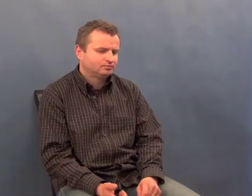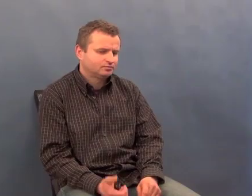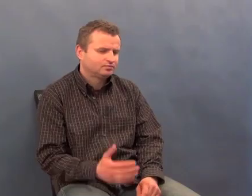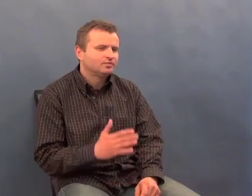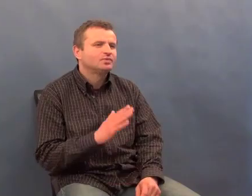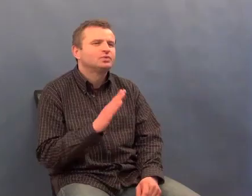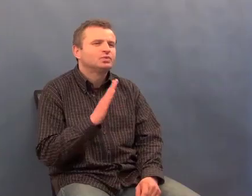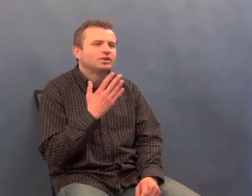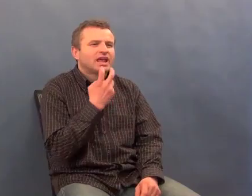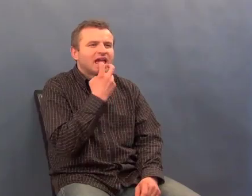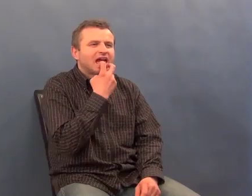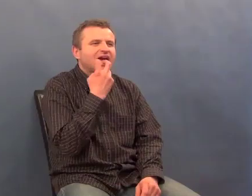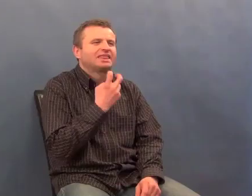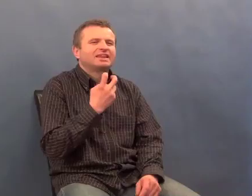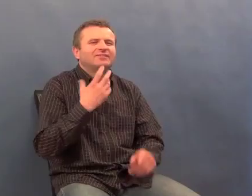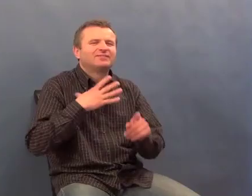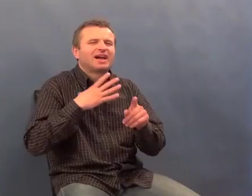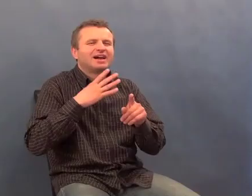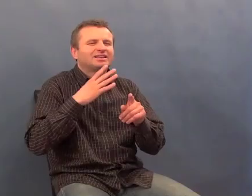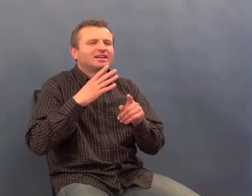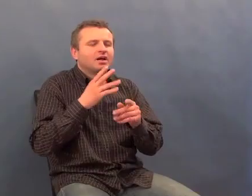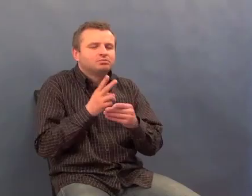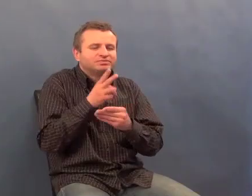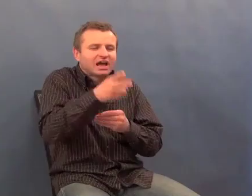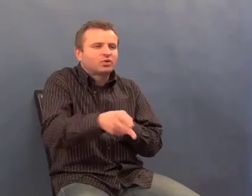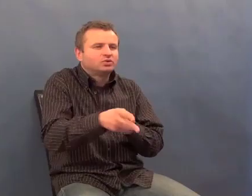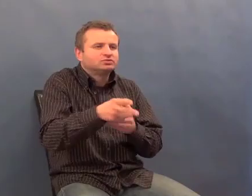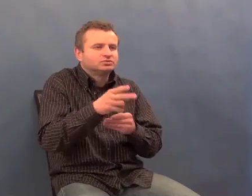Czyli to jest ważna elektrownia i to zakaz wchodzenia do niej.